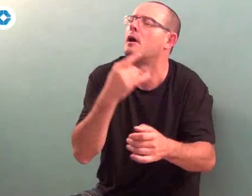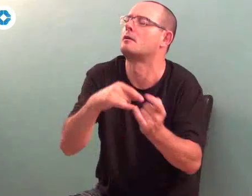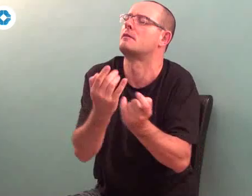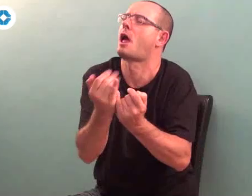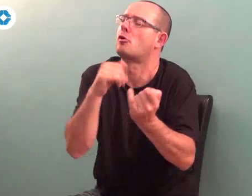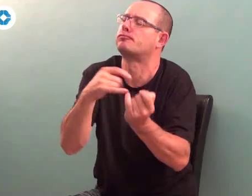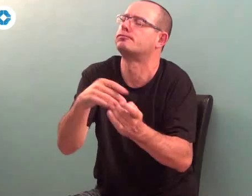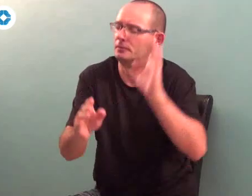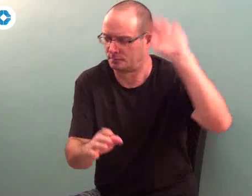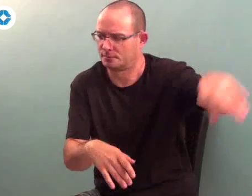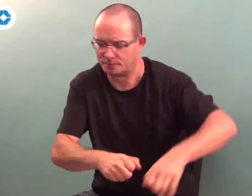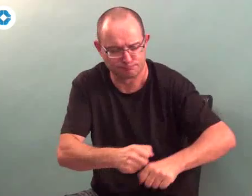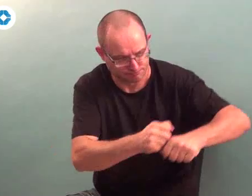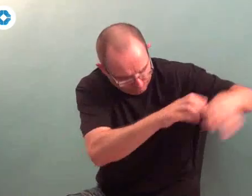Koza przeżuwa coś, ale odchodzi za właścicielem.